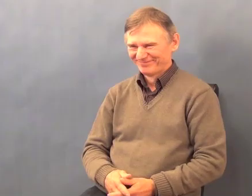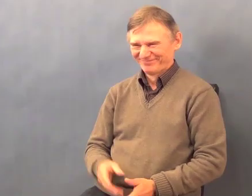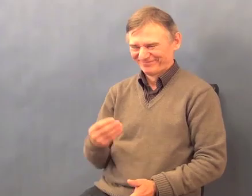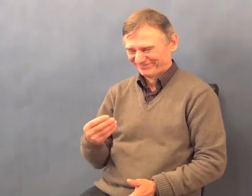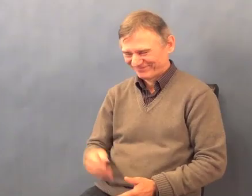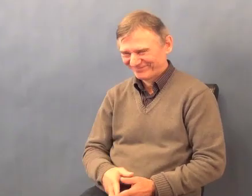Wspaniały.